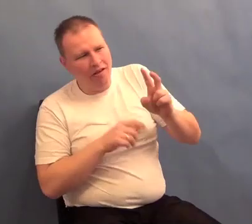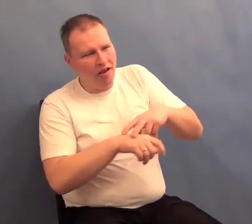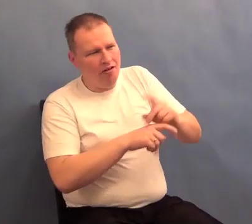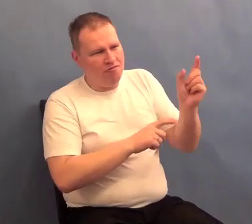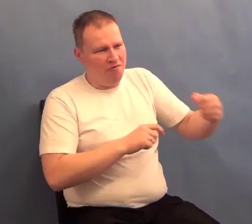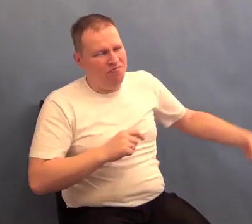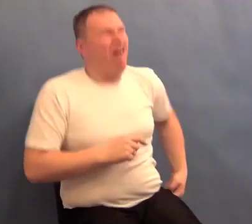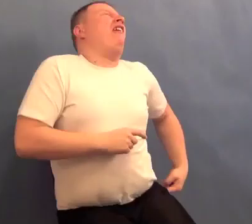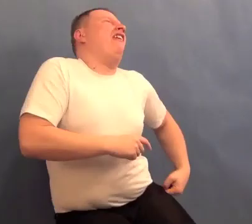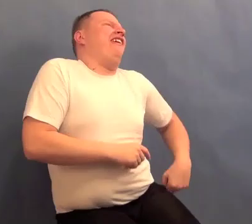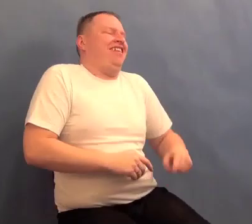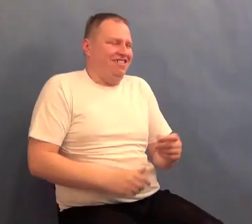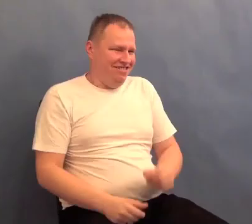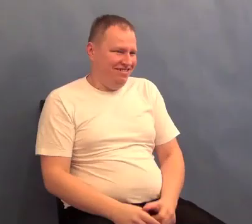Zegar budzi i strzela w pupę Myszki Miki.